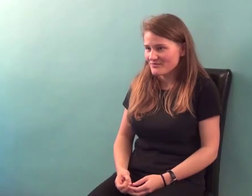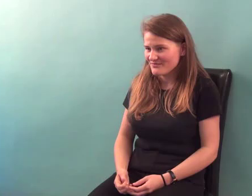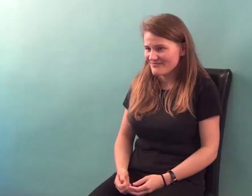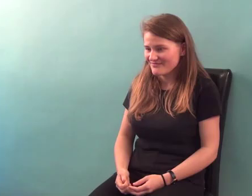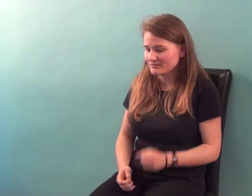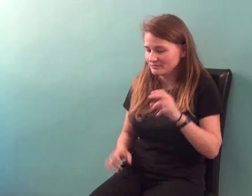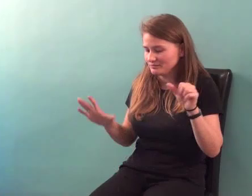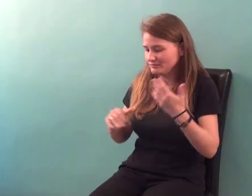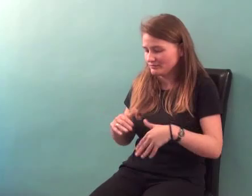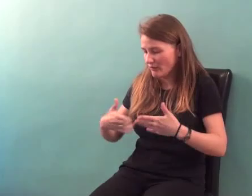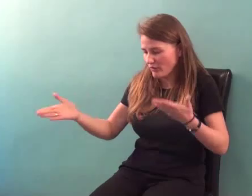Kończę o szóstej i dalej nie mam nic pilnego.